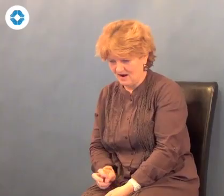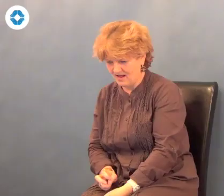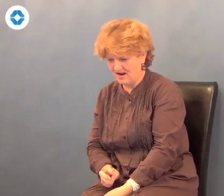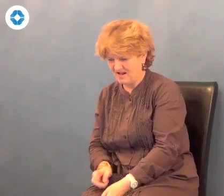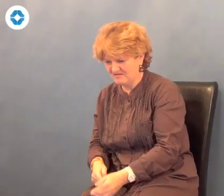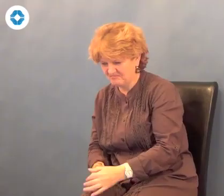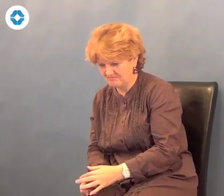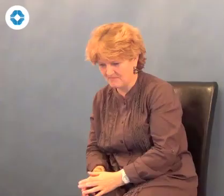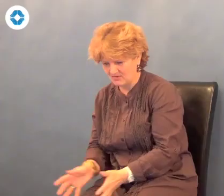Znaleźli żabę.